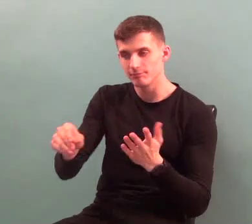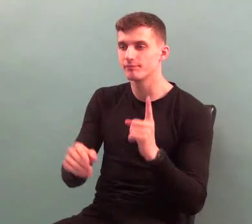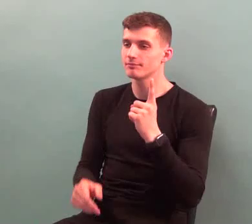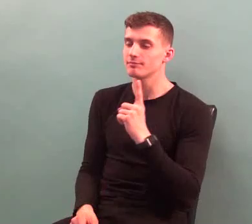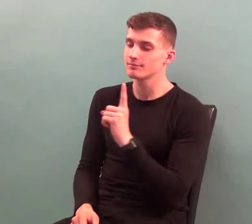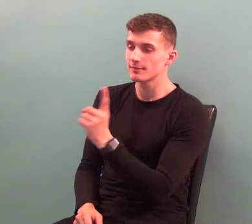Chaplin odchodzi.